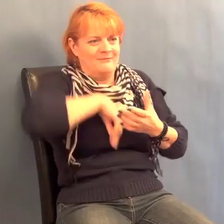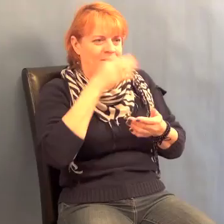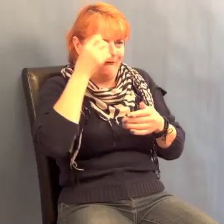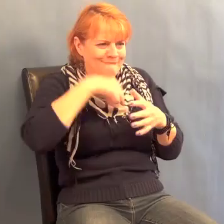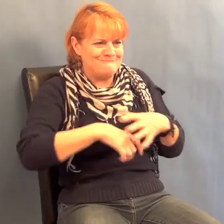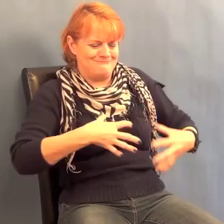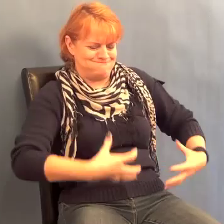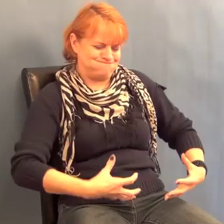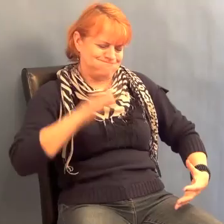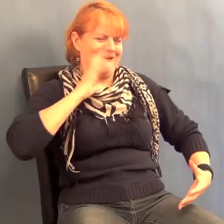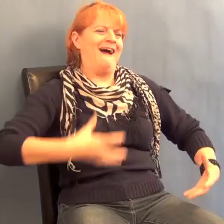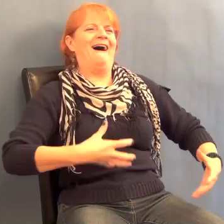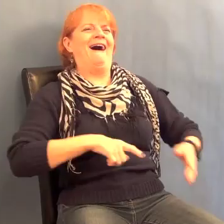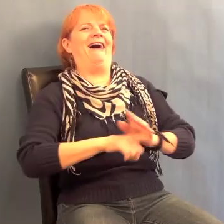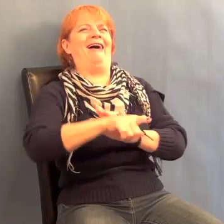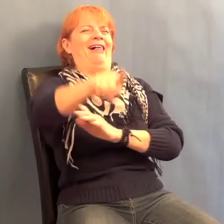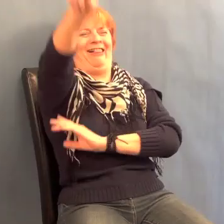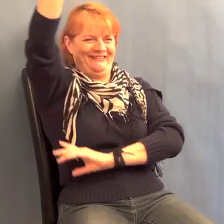Kula jest już w brzuchu kota i kot toczy się razem z kulą.